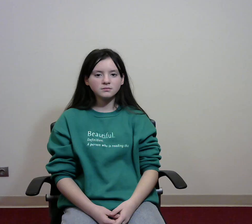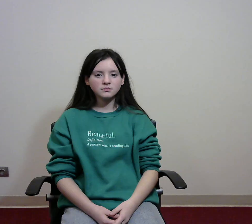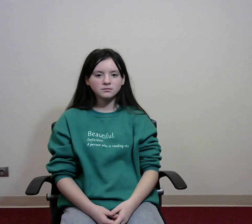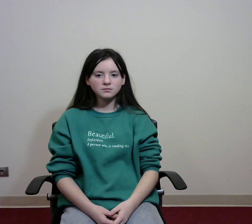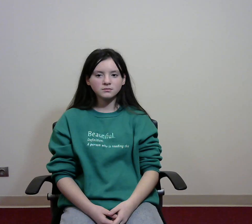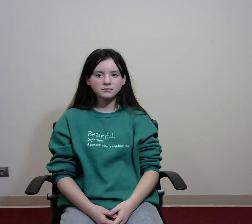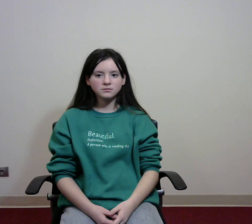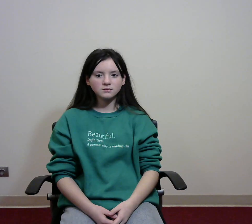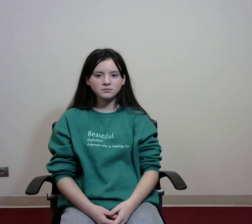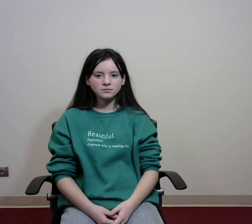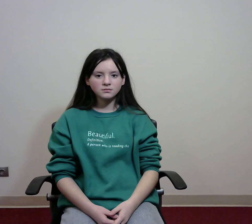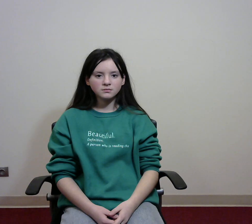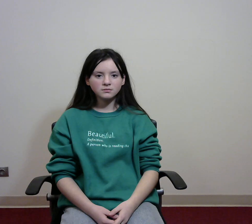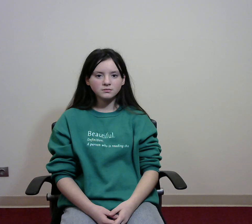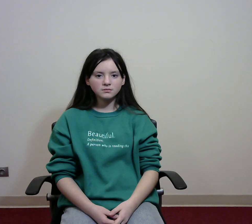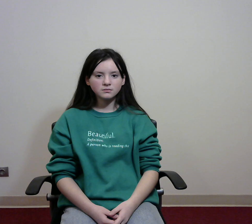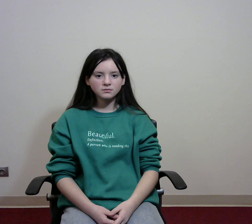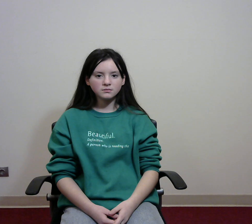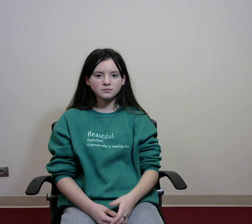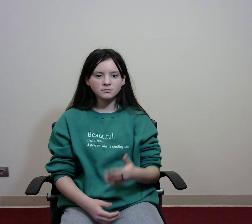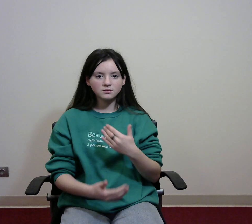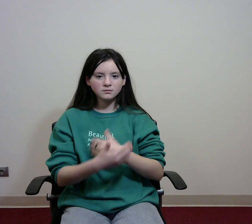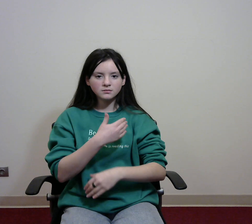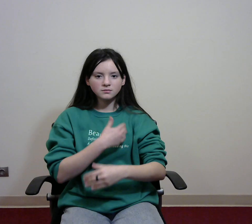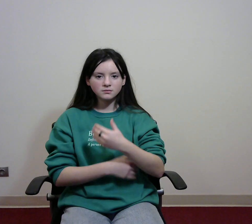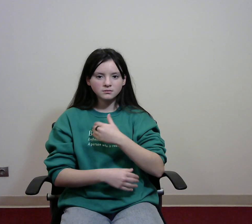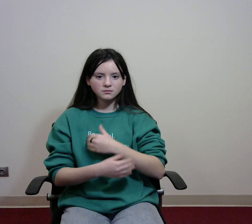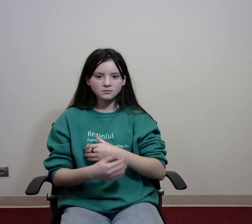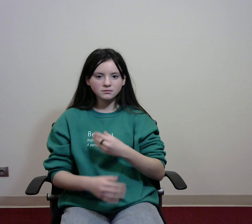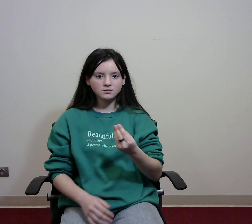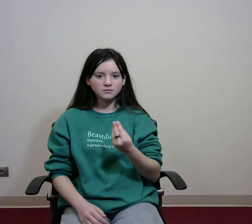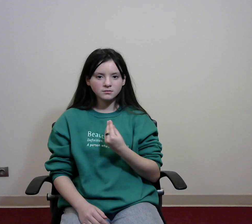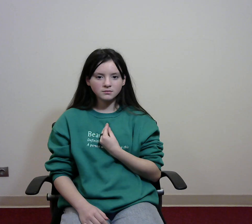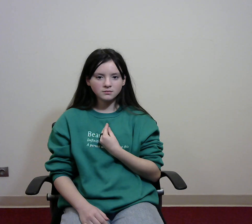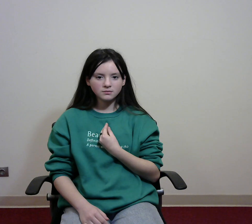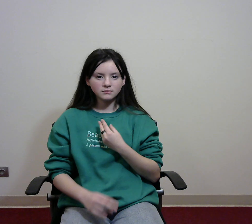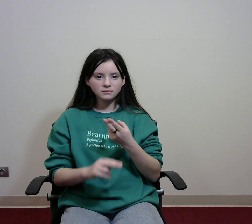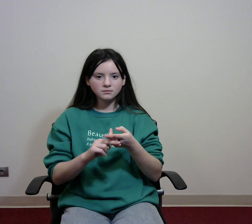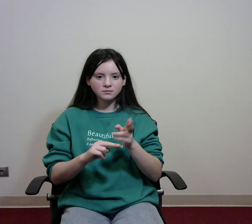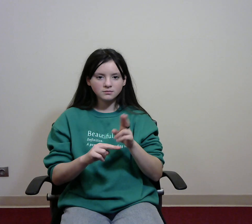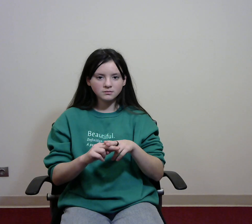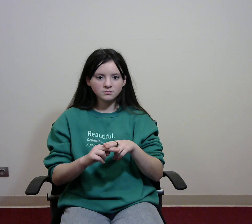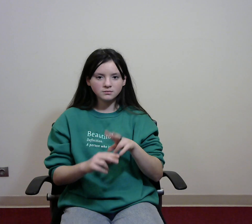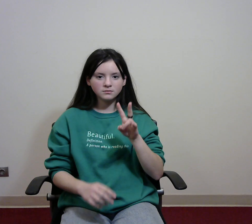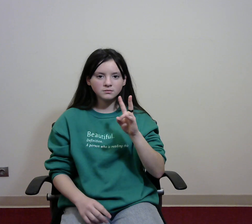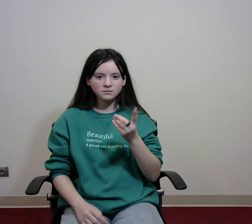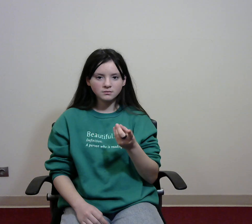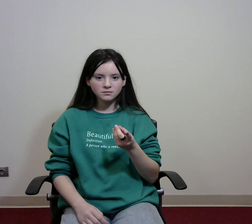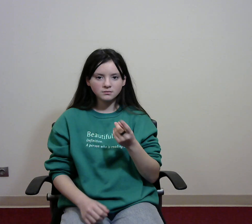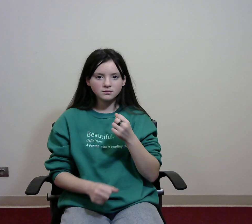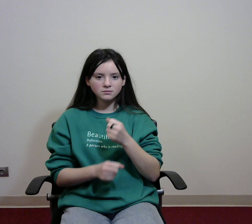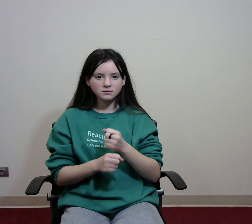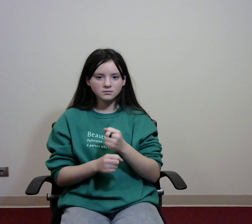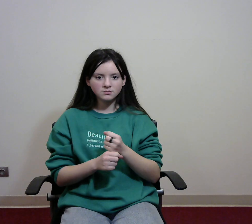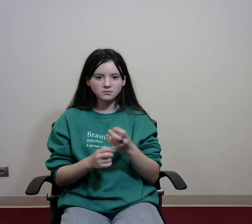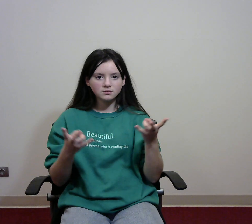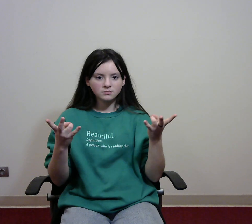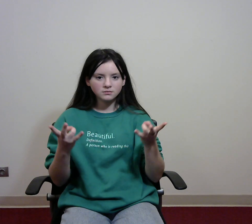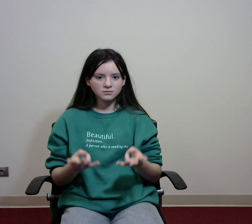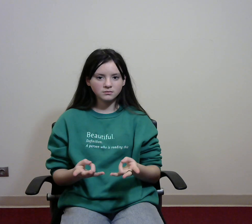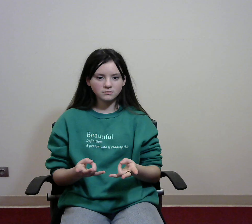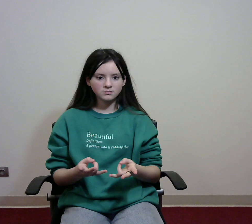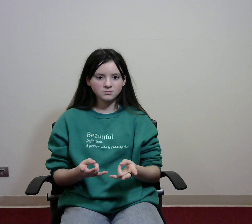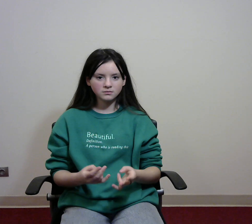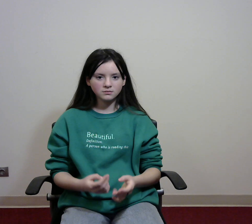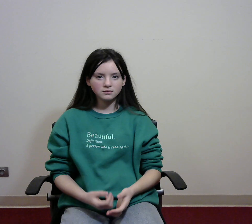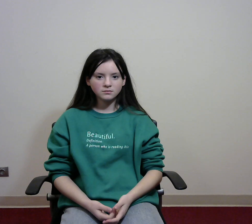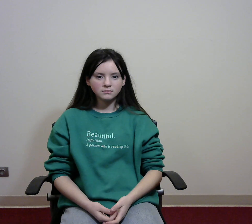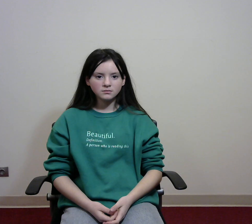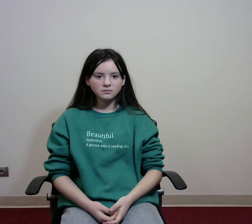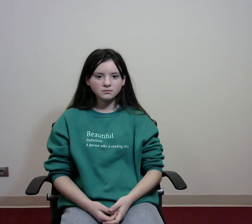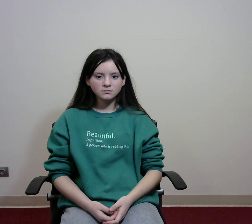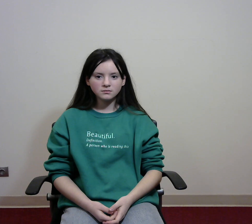Əlilliyin təyin olunması üçün nə etmək lazımdır?